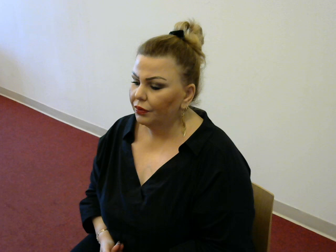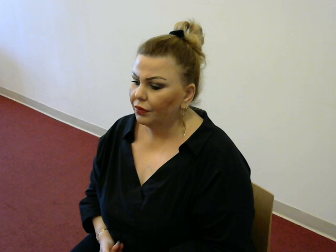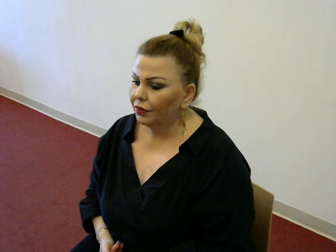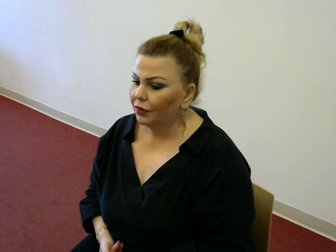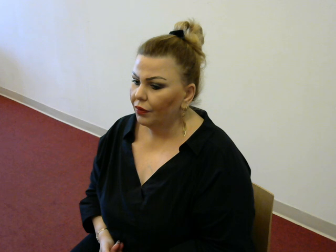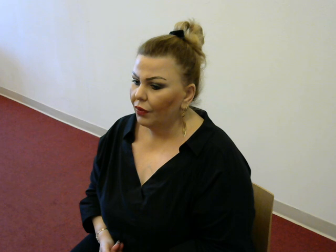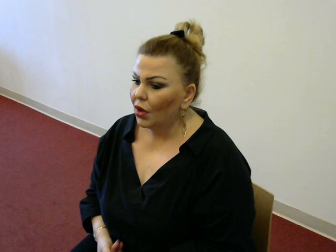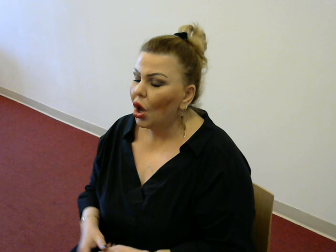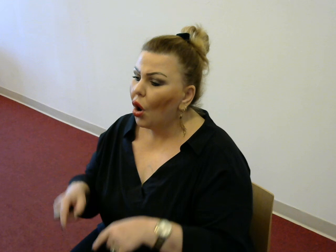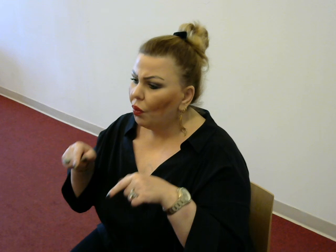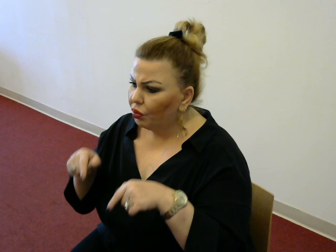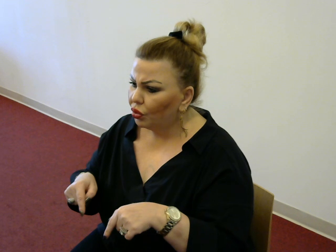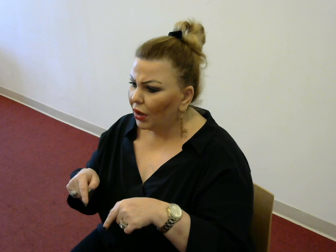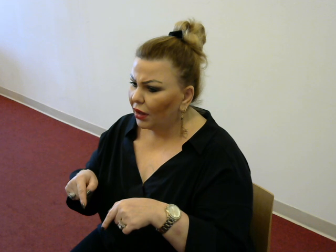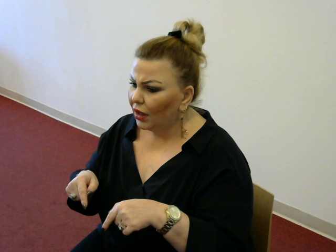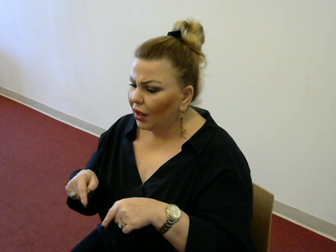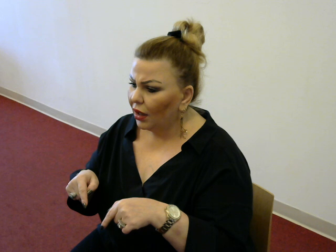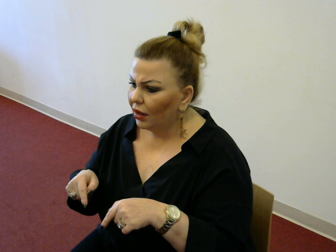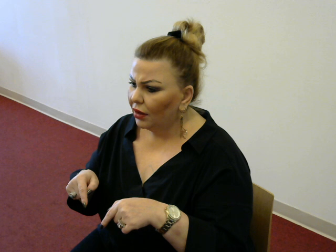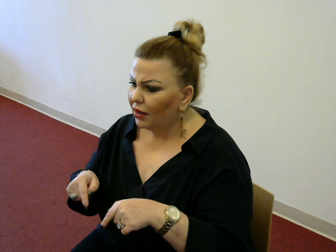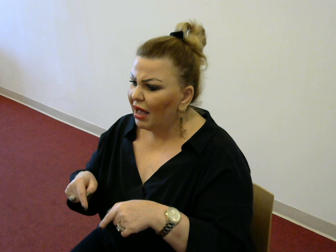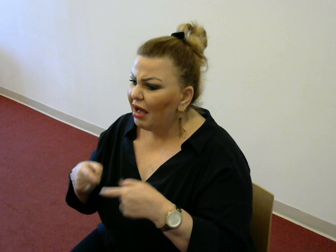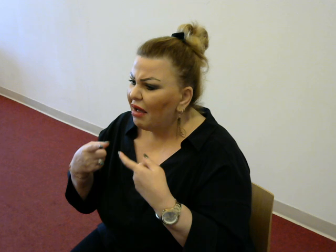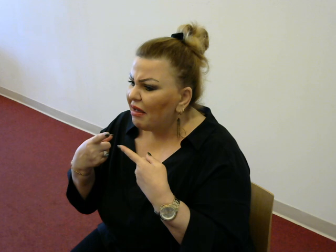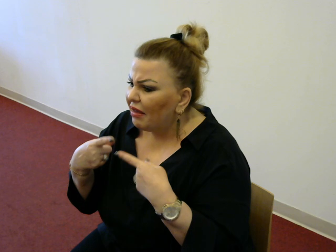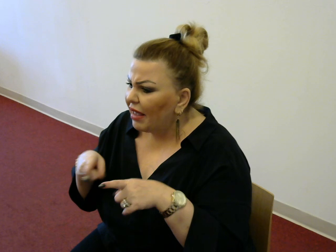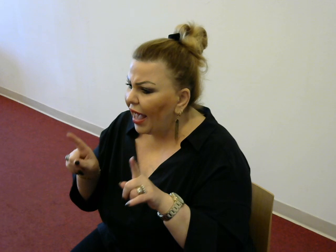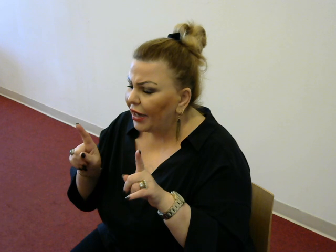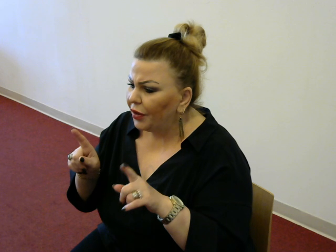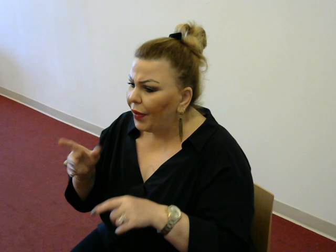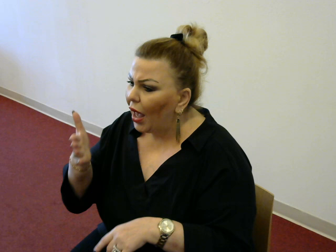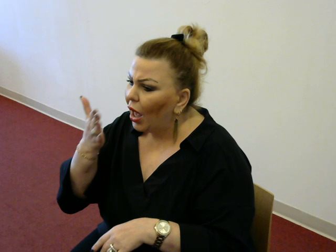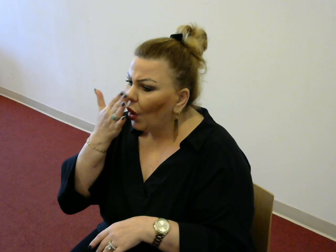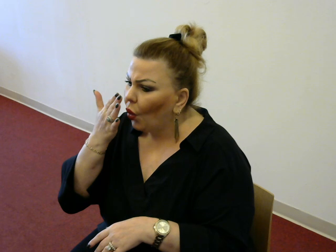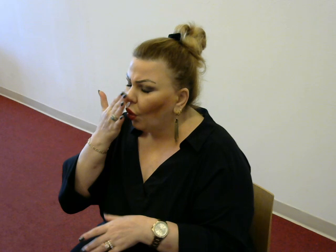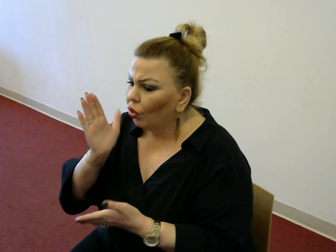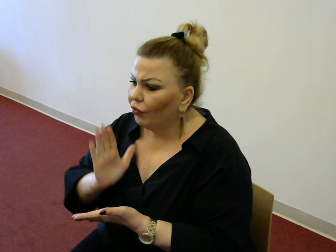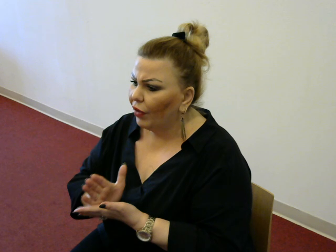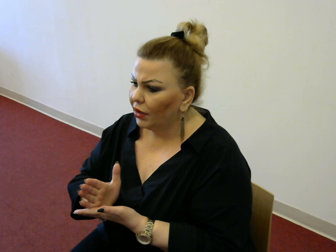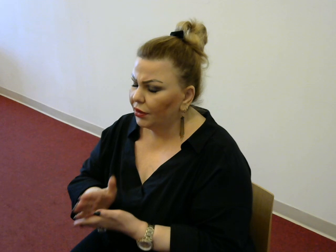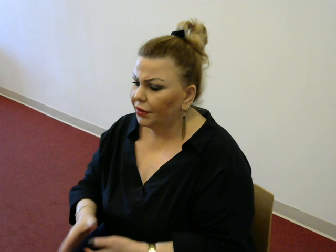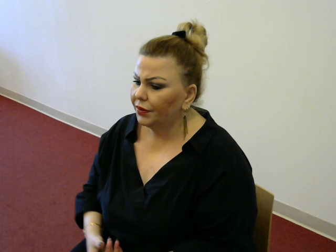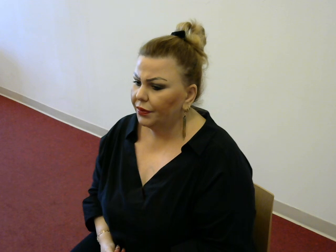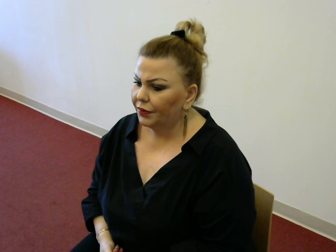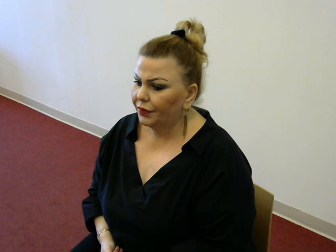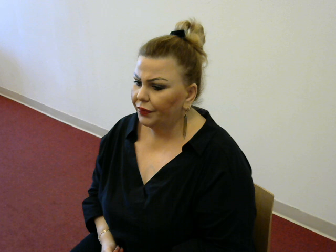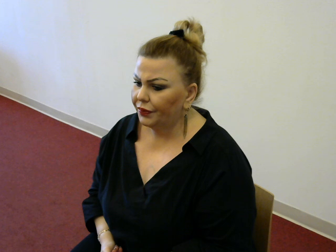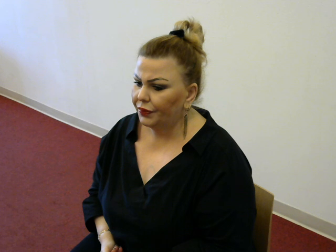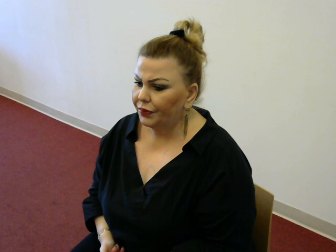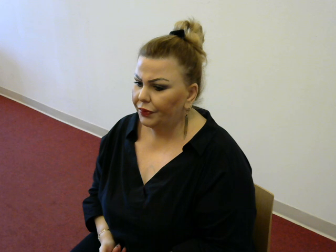Burda qəribə qoxu var